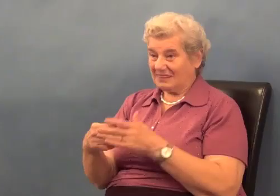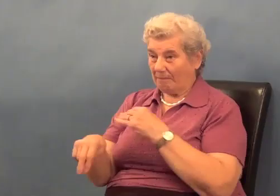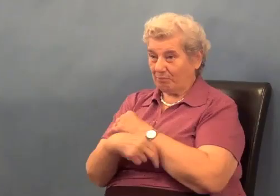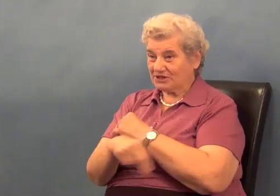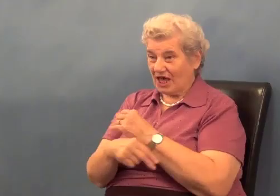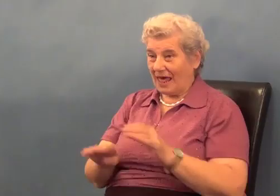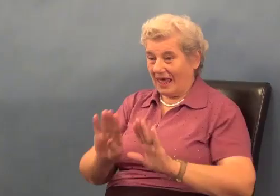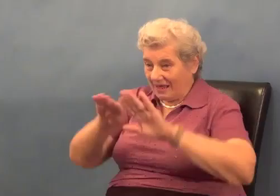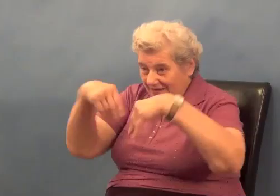Na płocie?